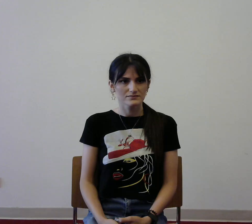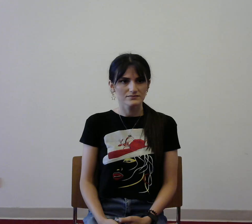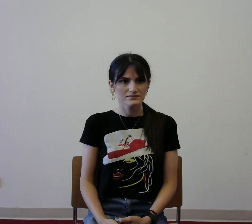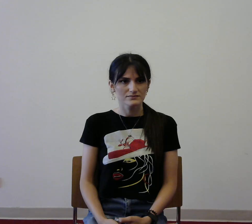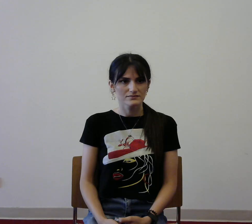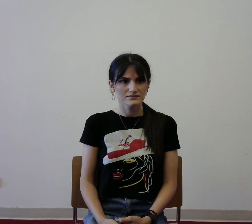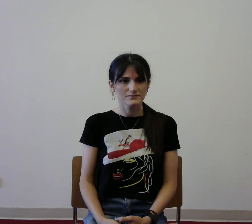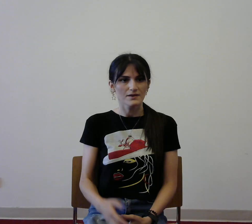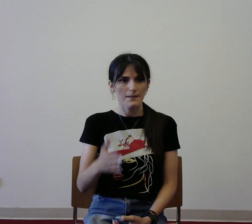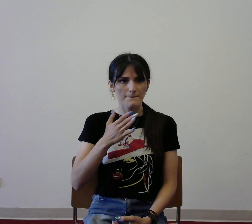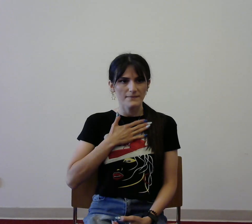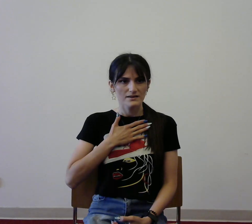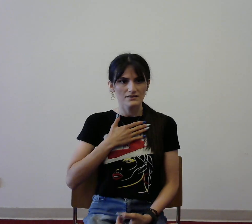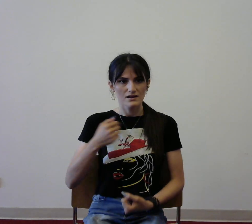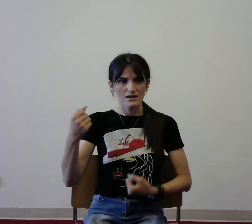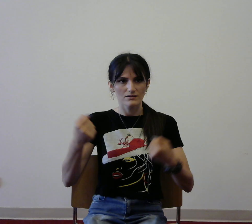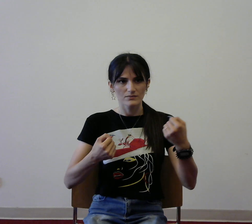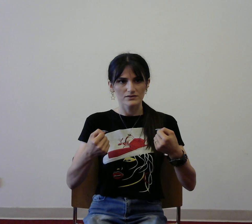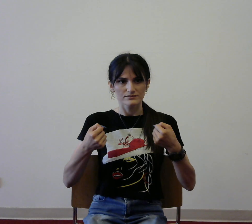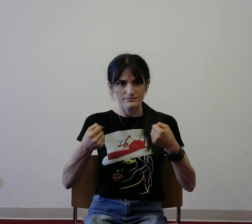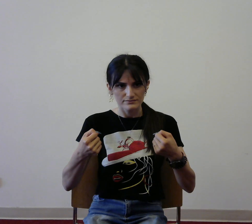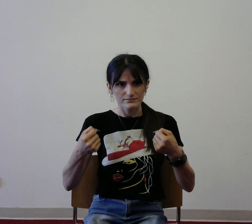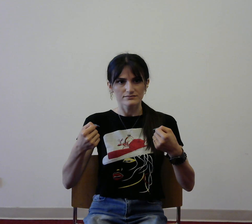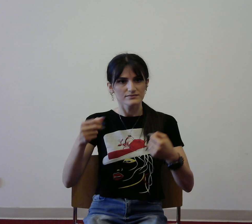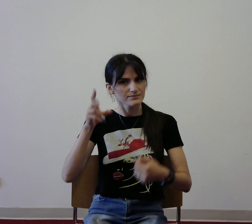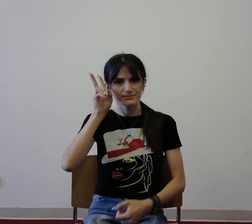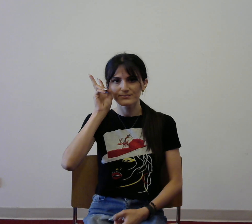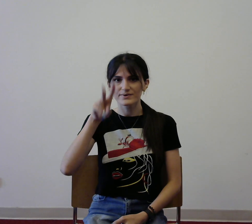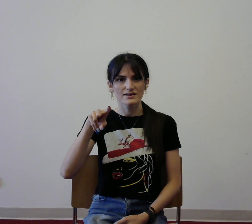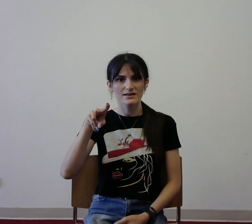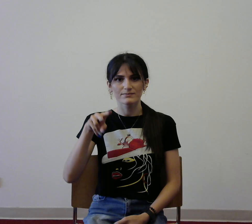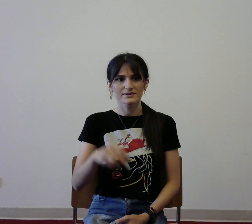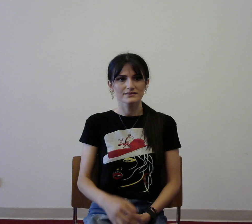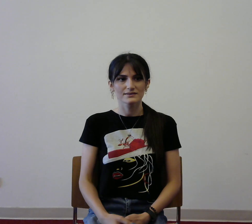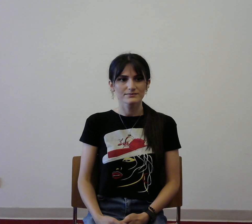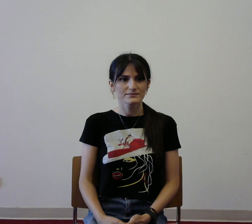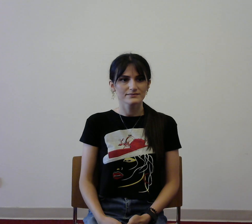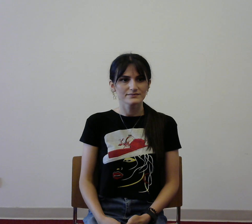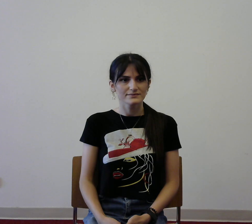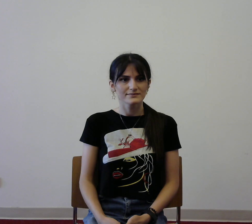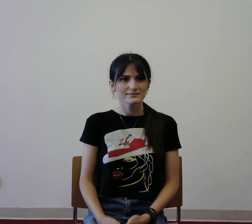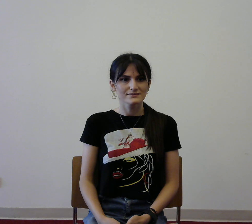Mən avtomobil sürə bilmirəm